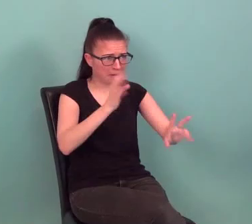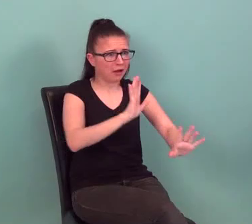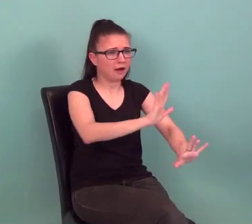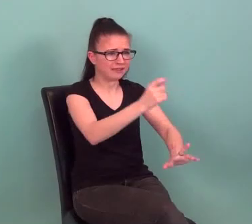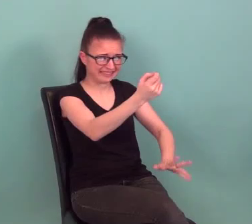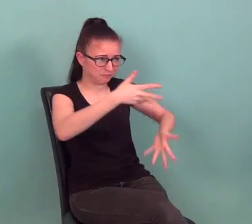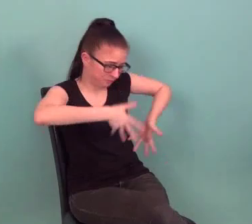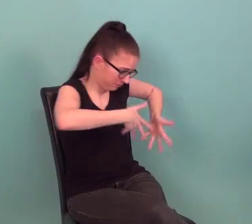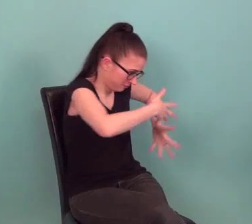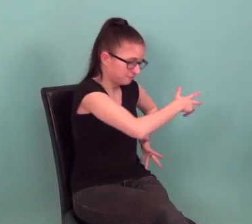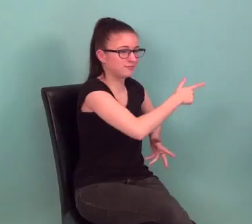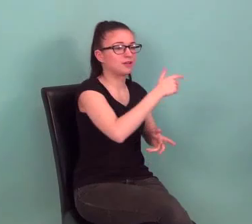Prosi o chwilkę i szybko biegnie.